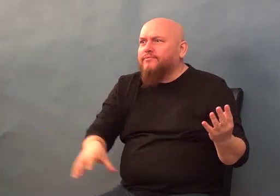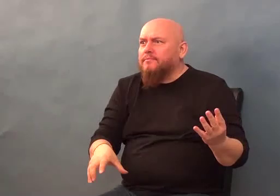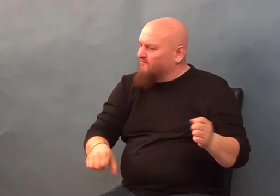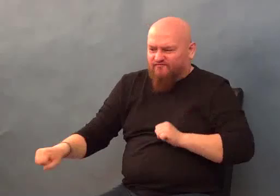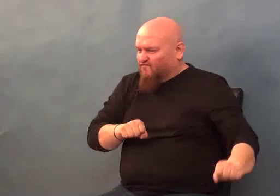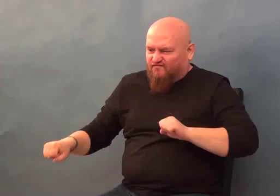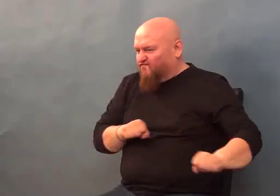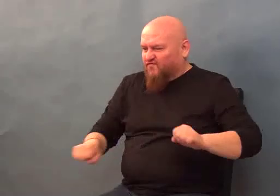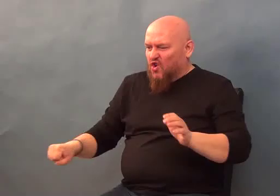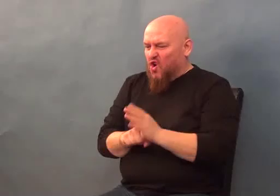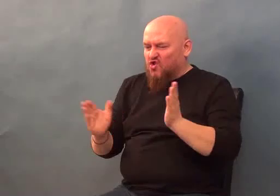Idzie szybko do domu.